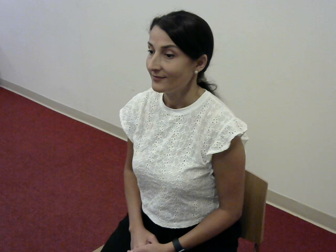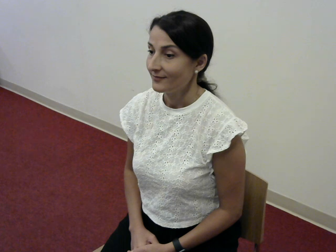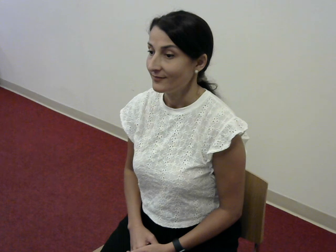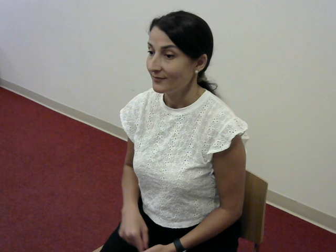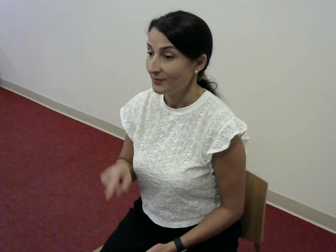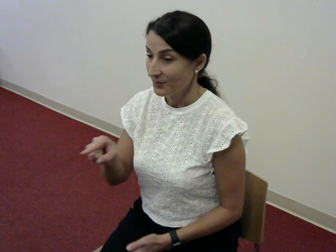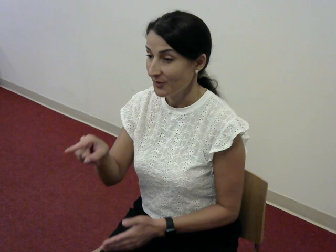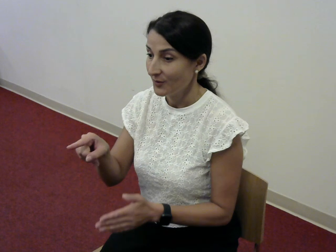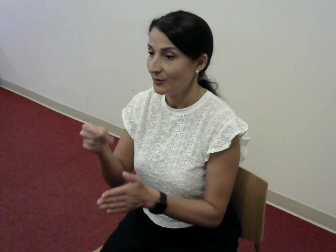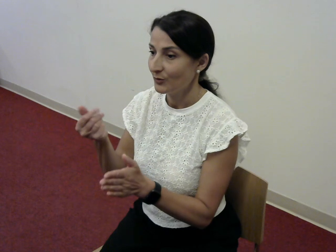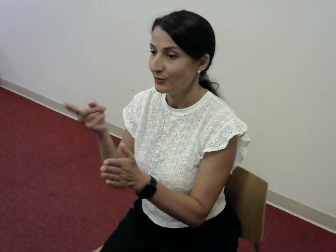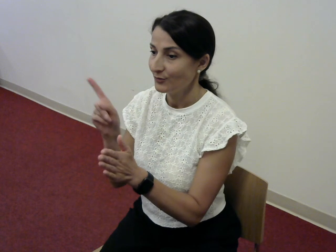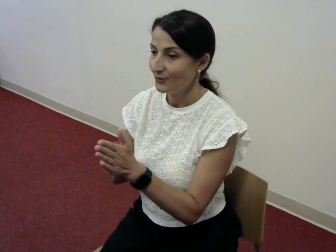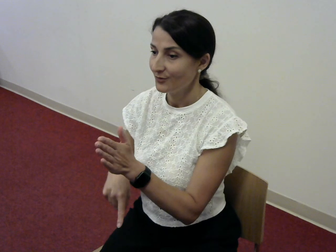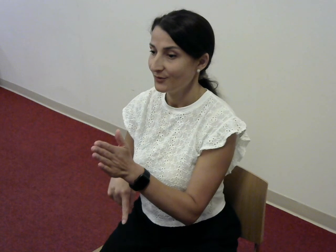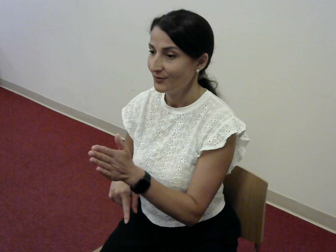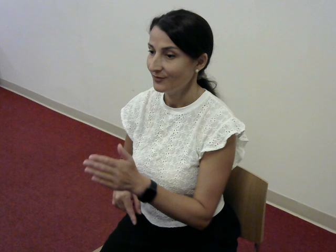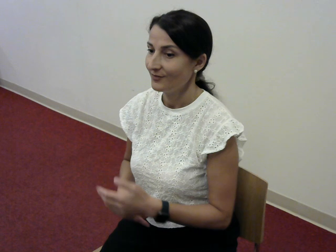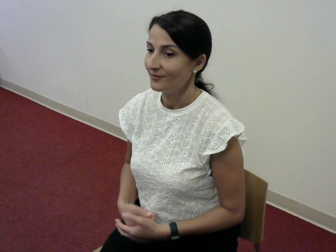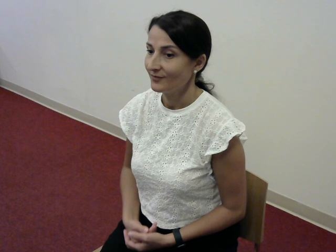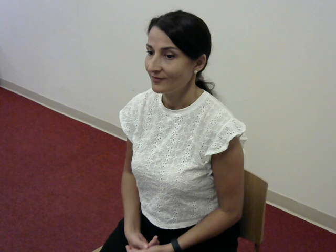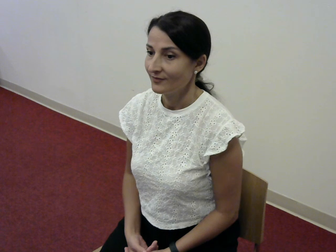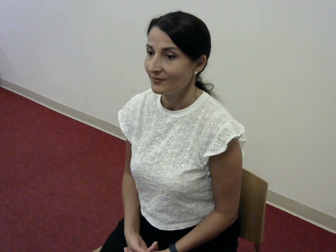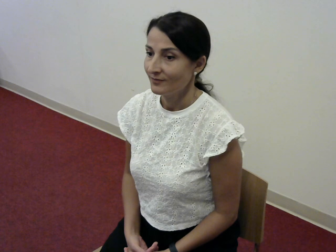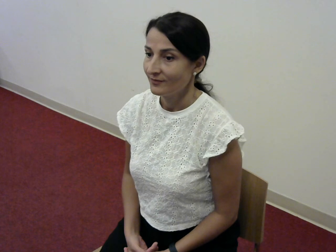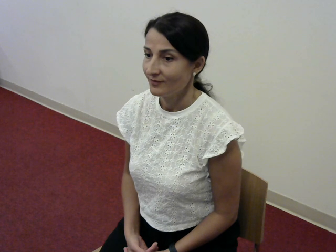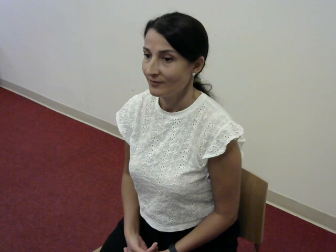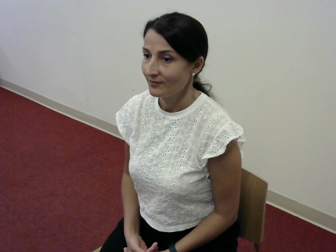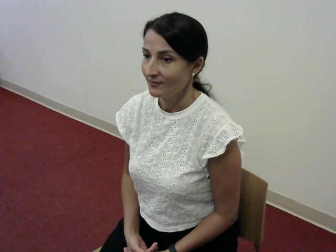Bu ucuzdur